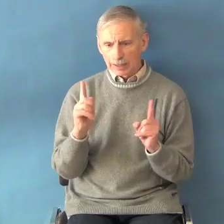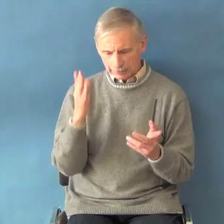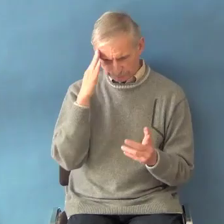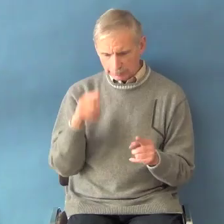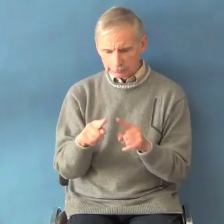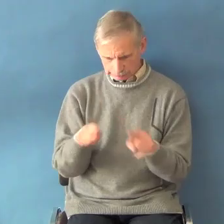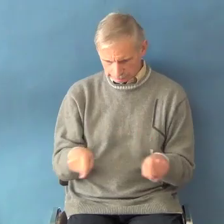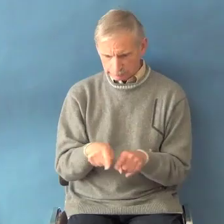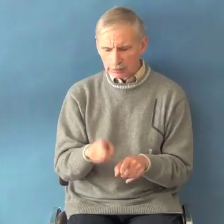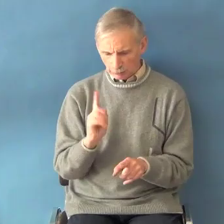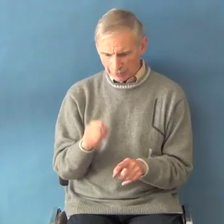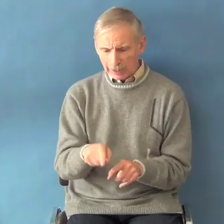Wiem, kształt trójkąta to uwaga.